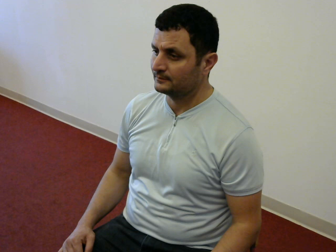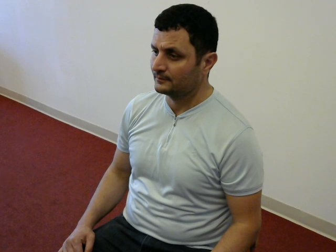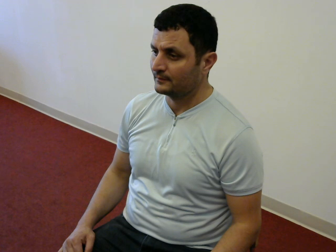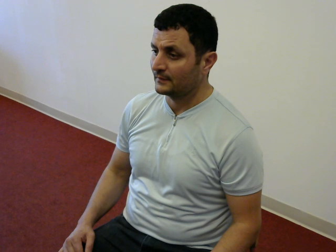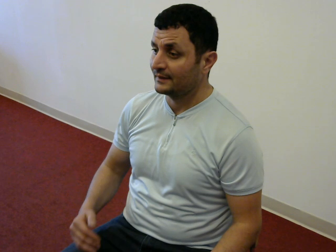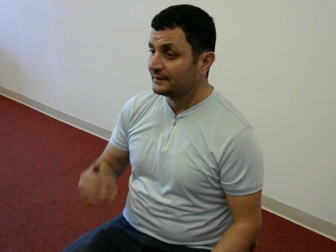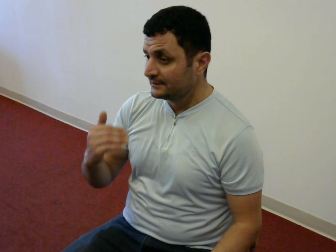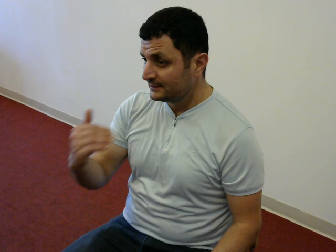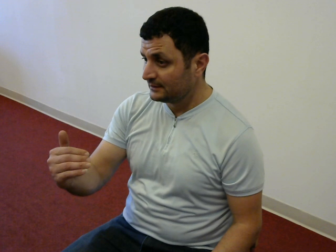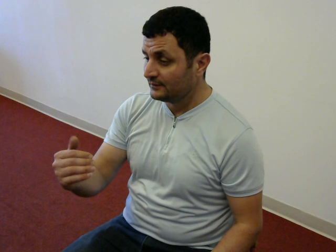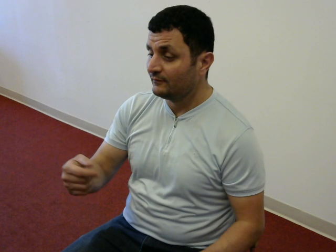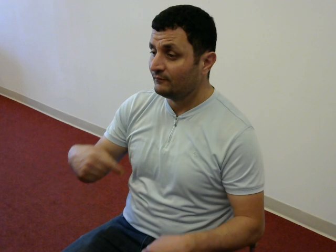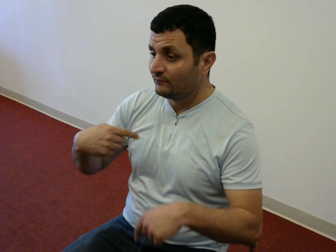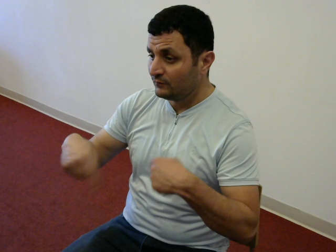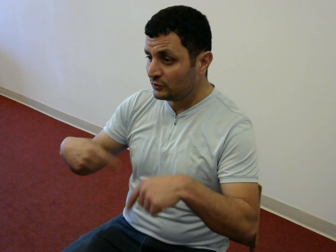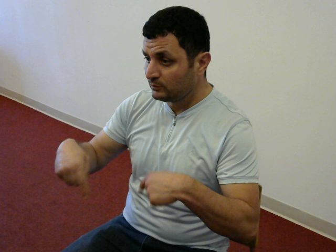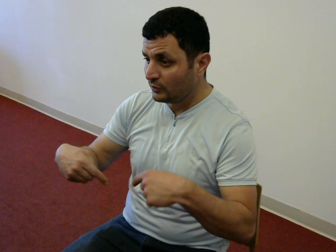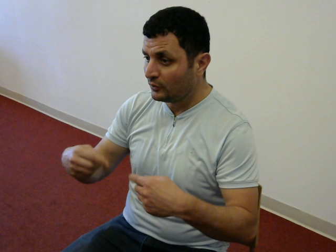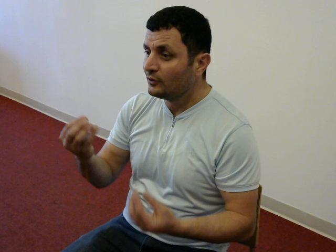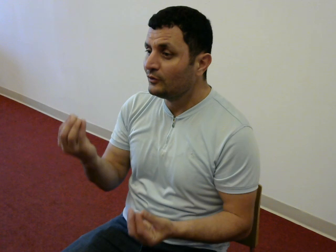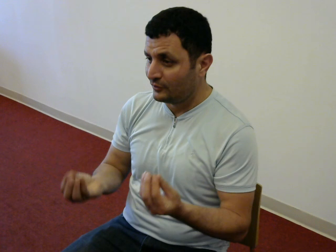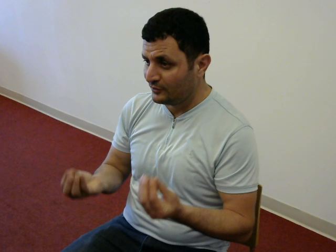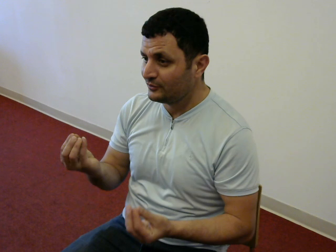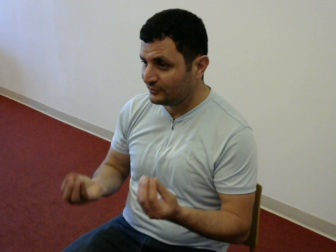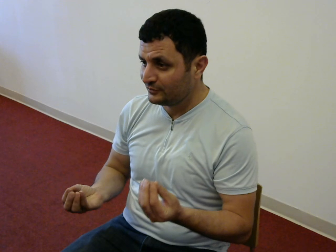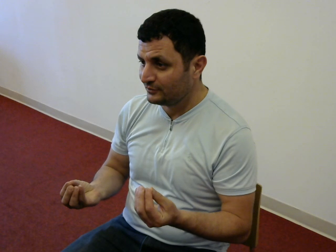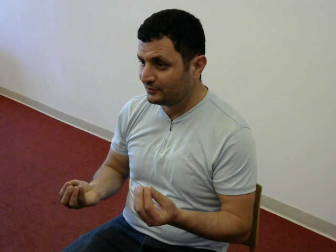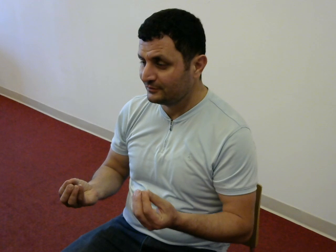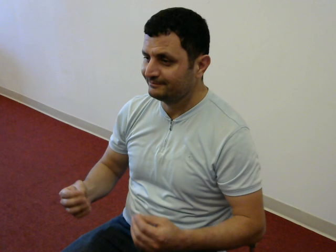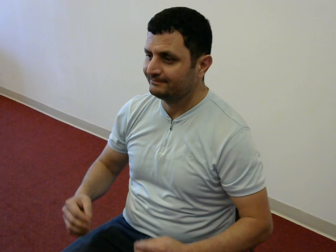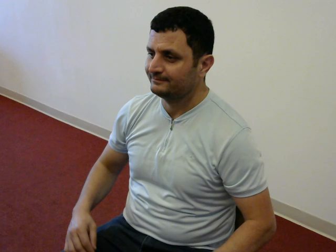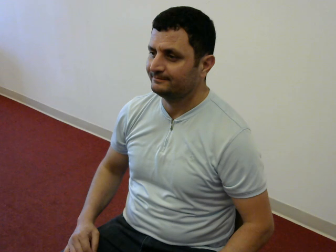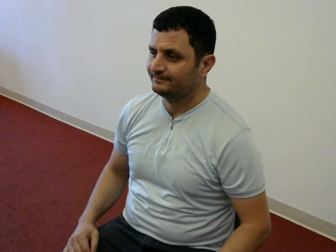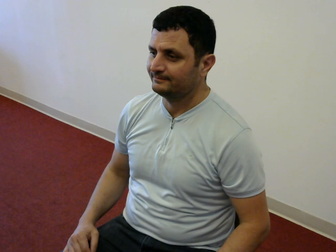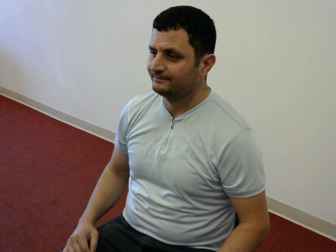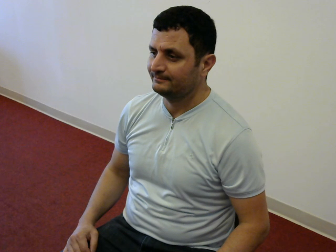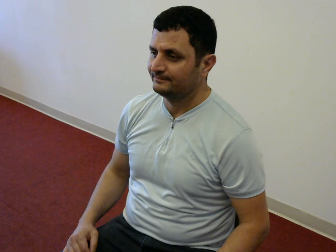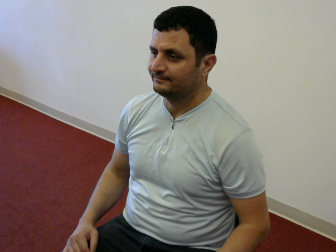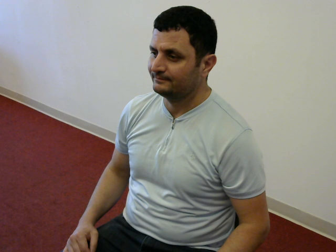Siz futbol oynayırsınız?